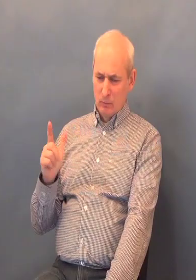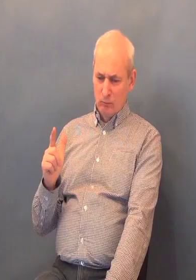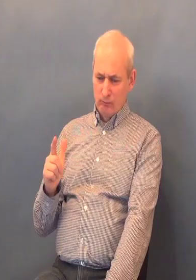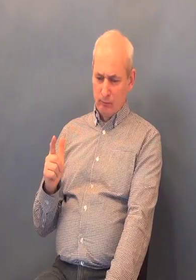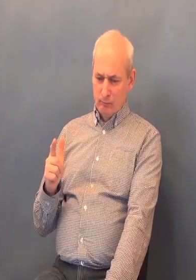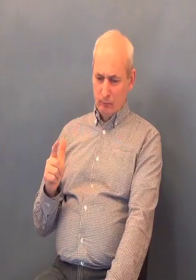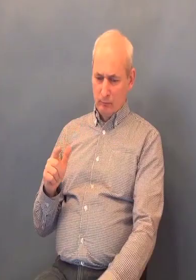Drugiego.